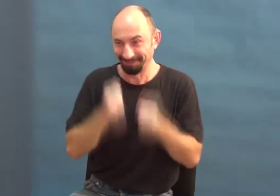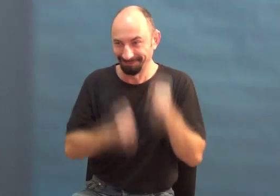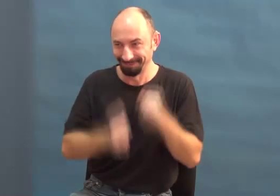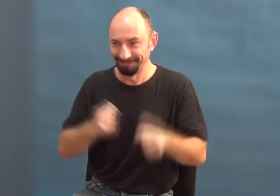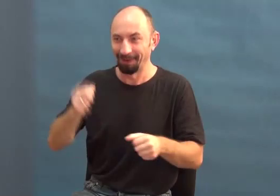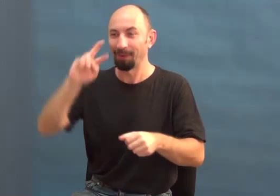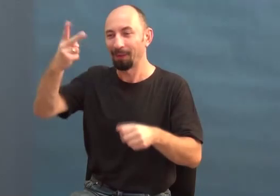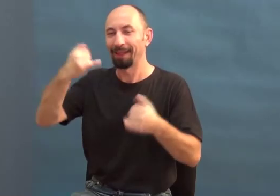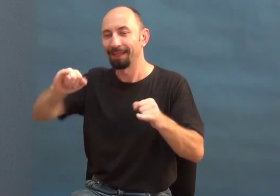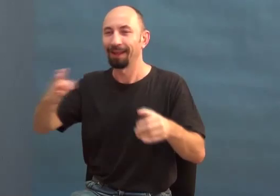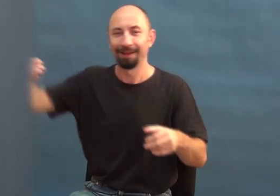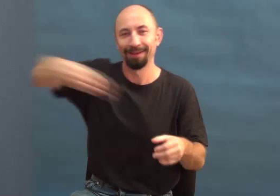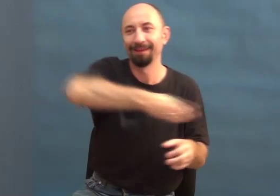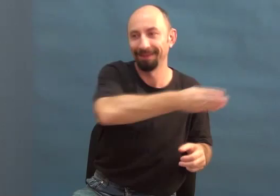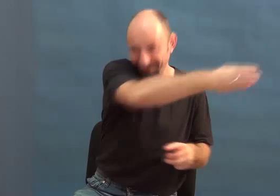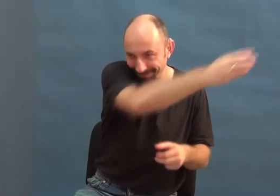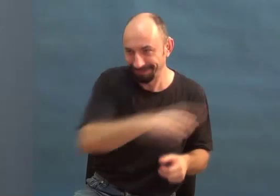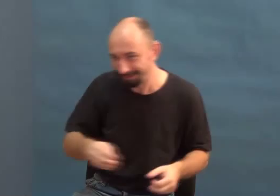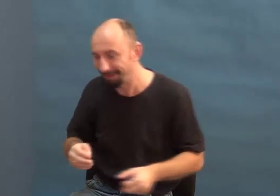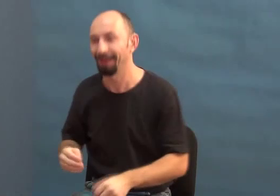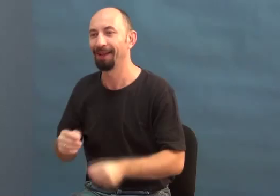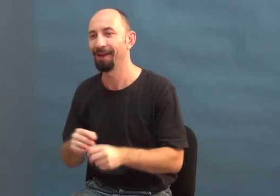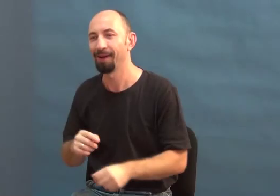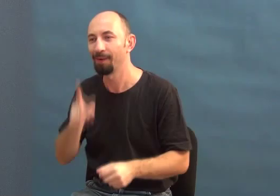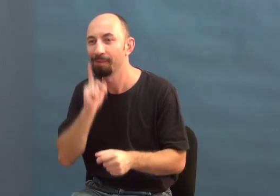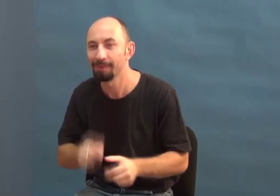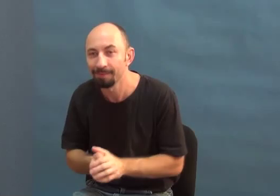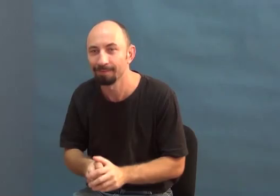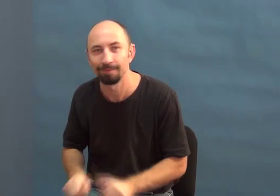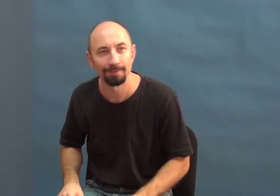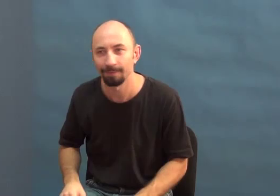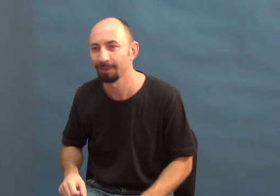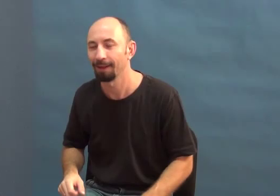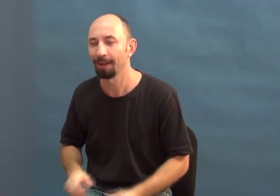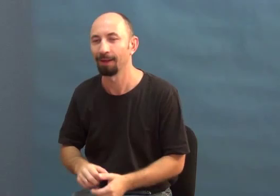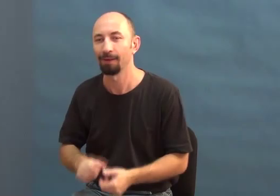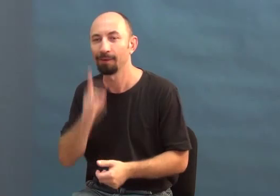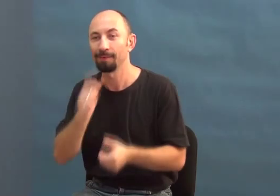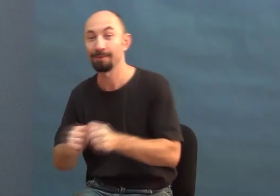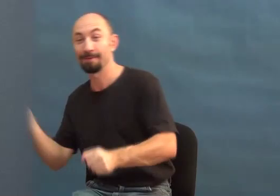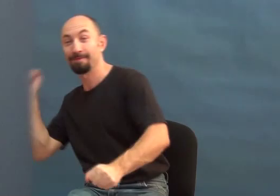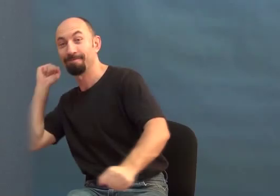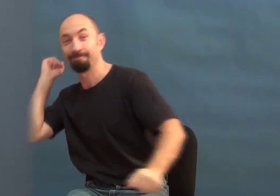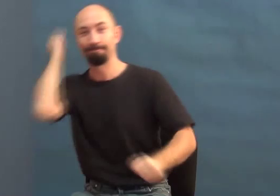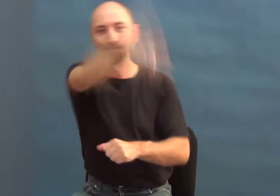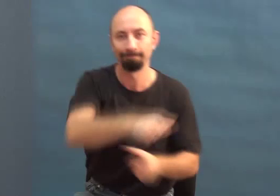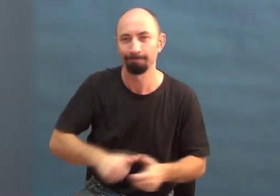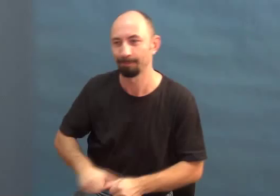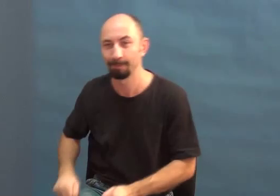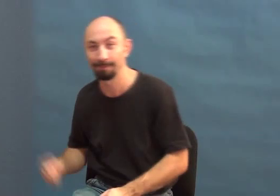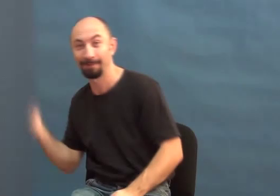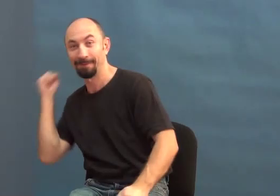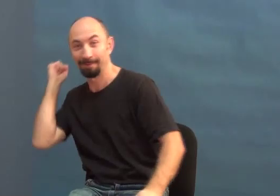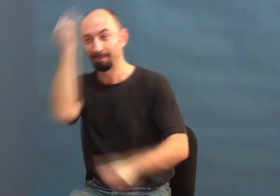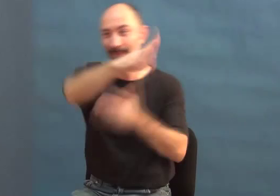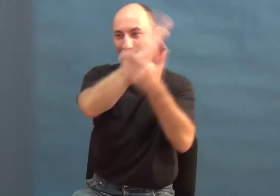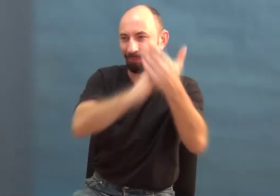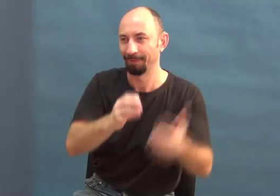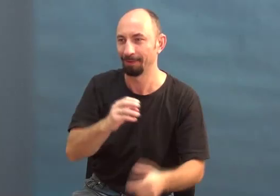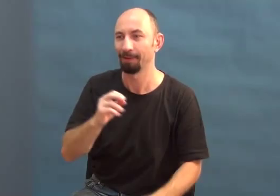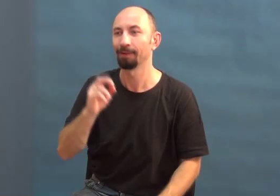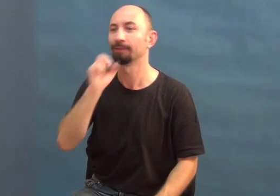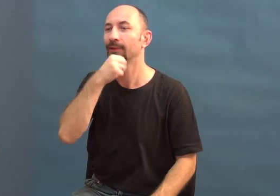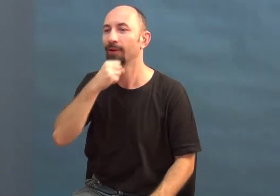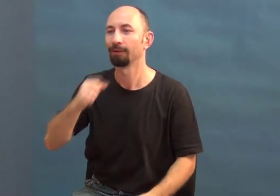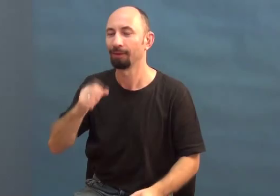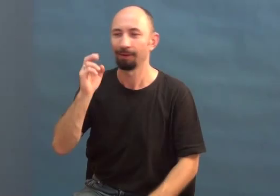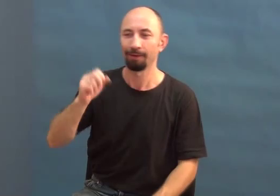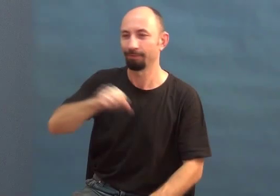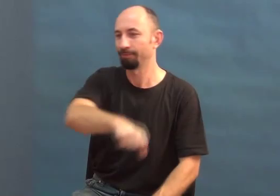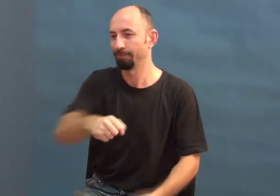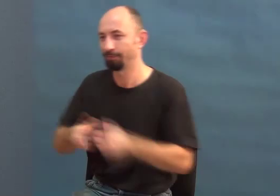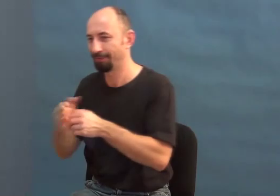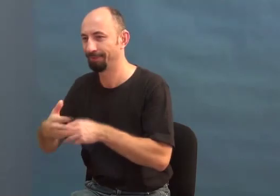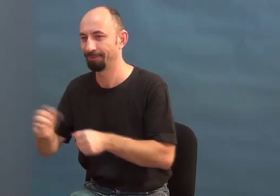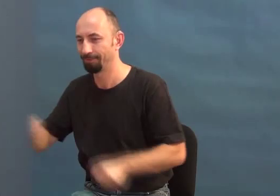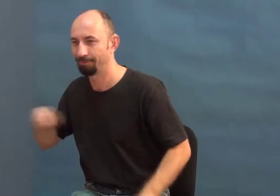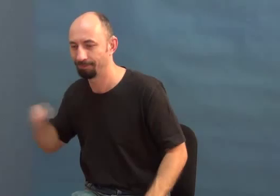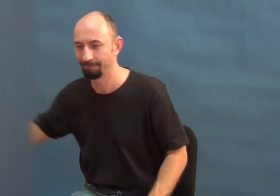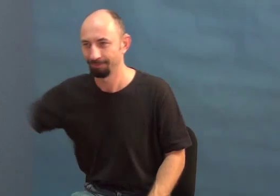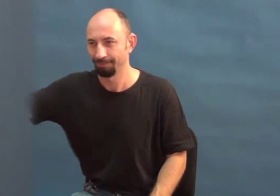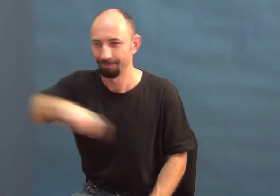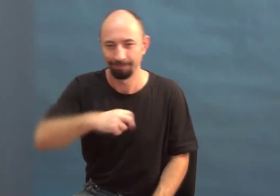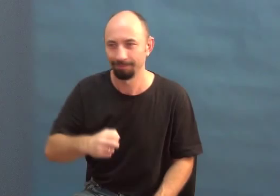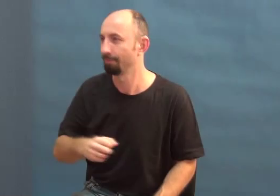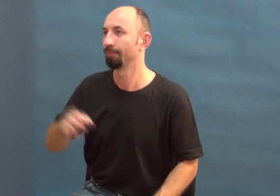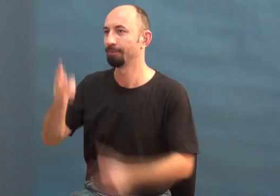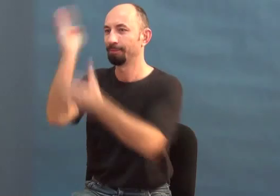Drugi raz, w innym miejscu chłopak rzuca w szybę dwa razy, szyba pęka i wchodzi starsza osoba przed dom i widzi, że jest szyba pęknięta.